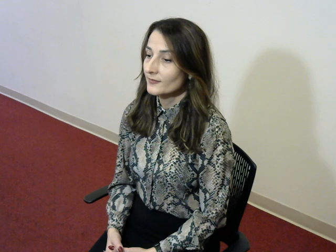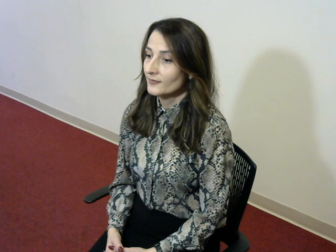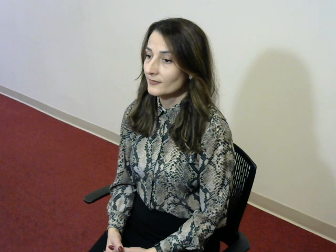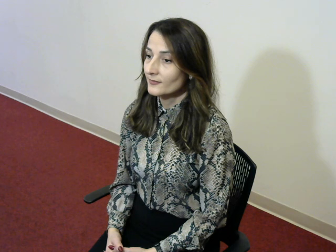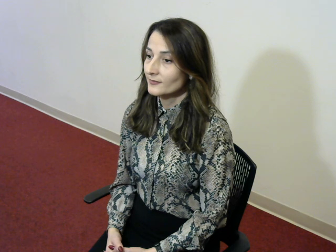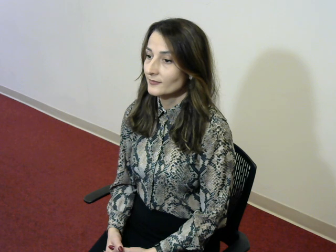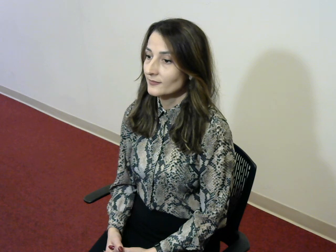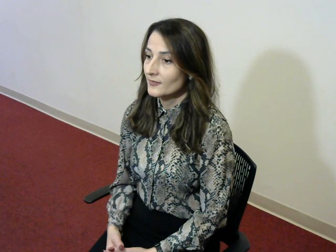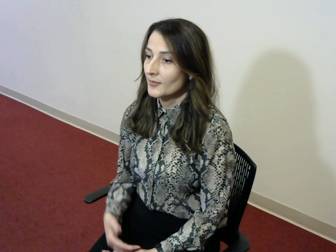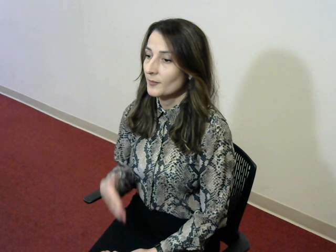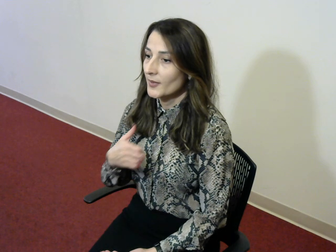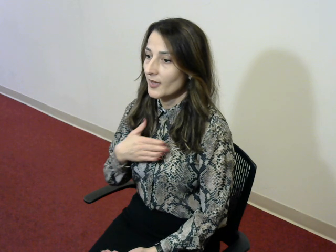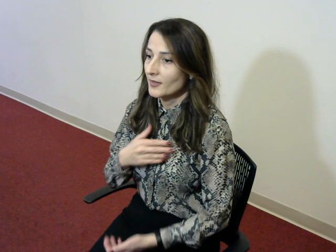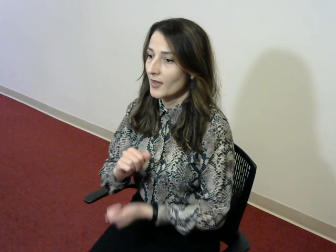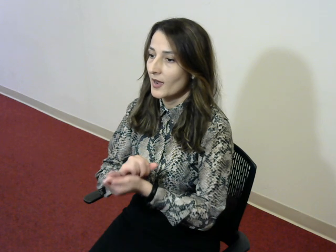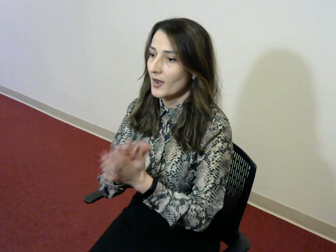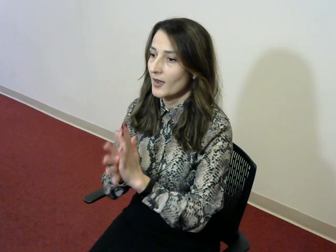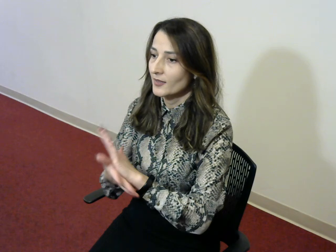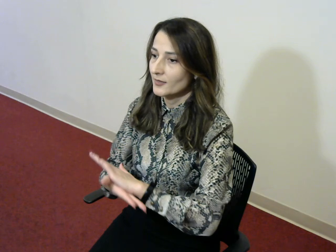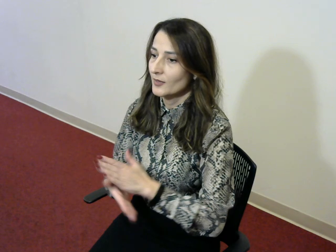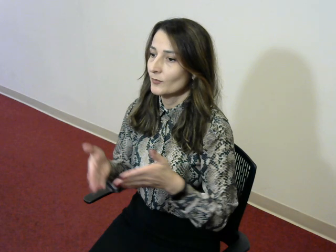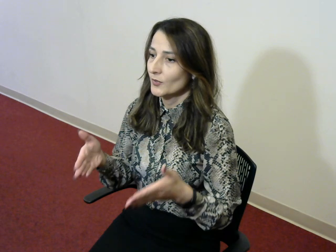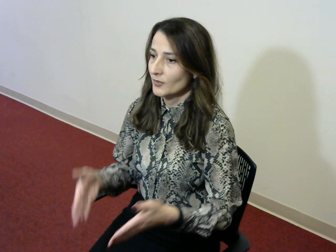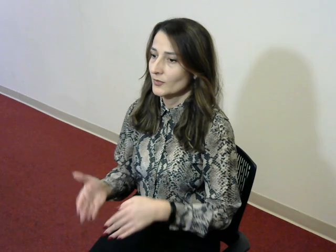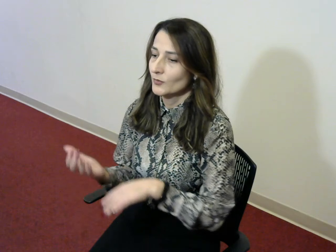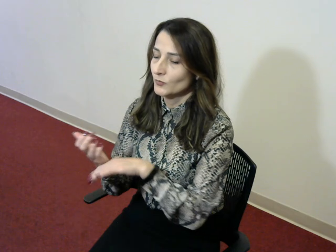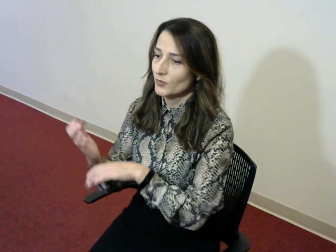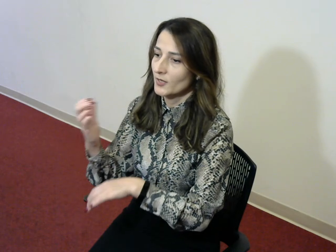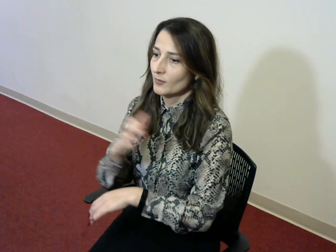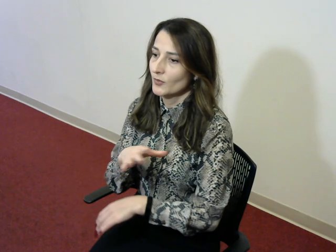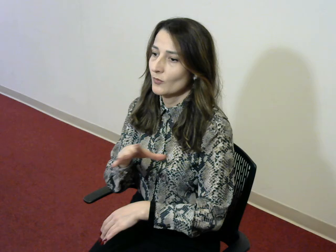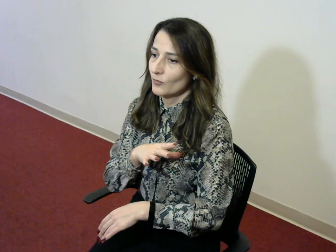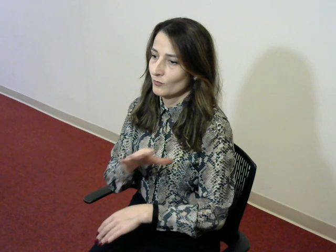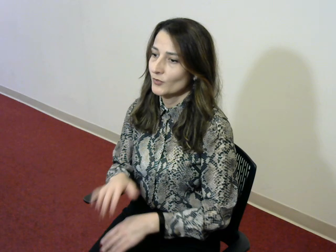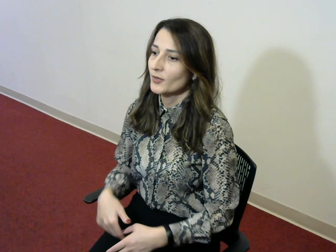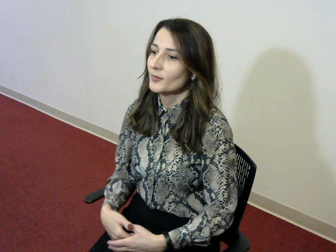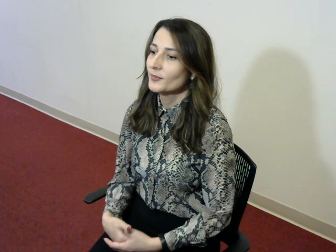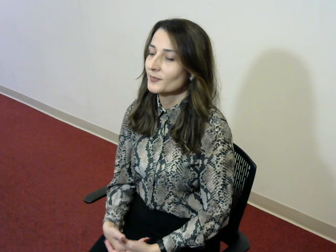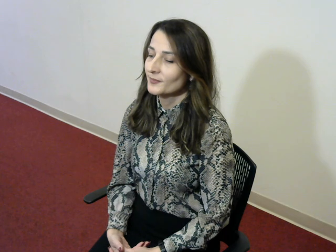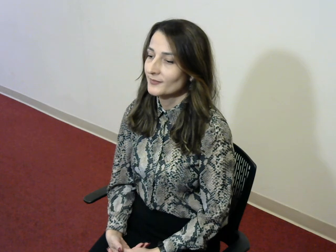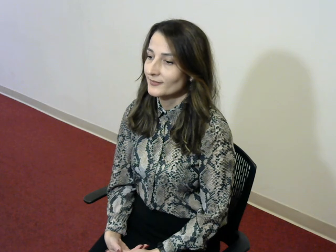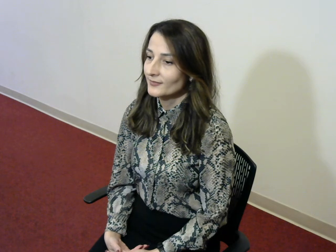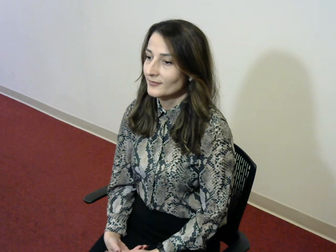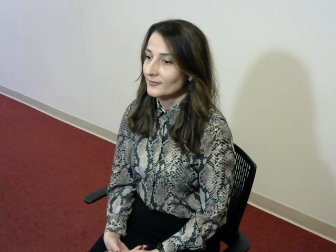Məni ASAN Xidmətdən bura göndəriblər